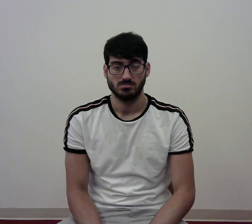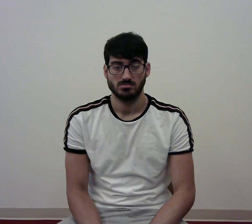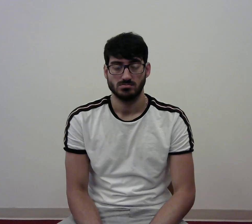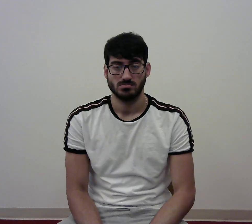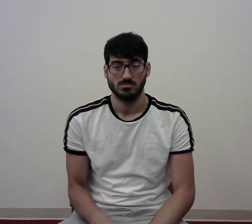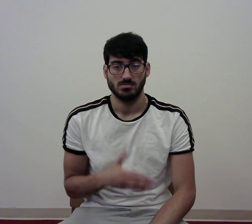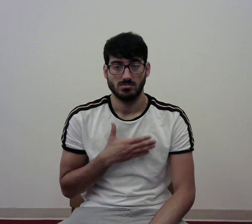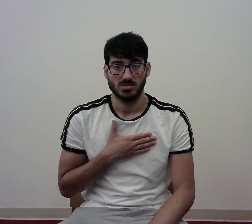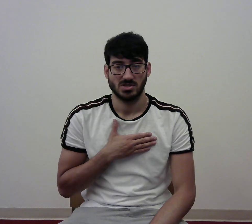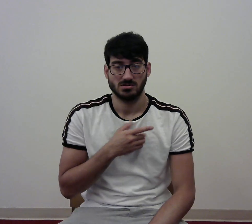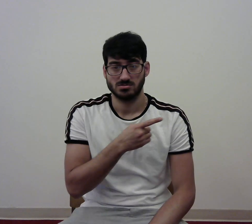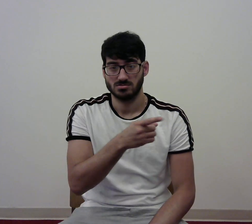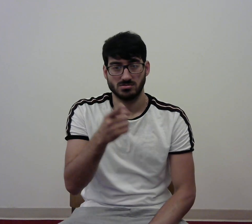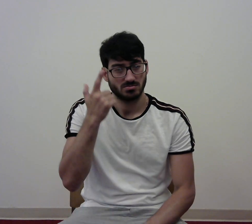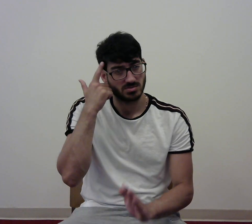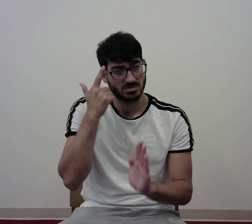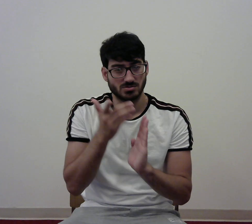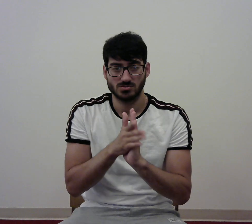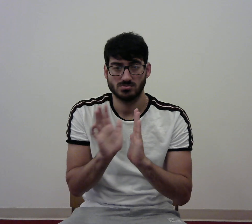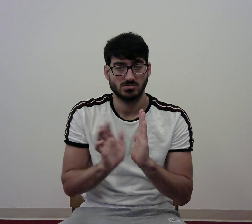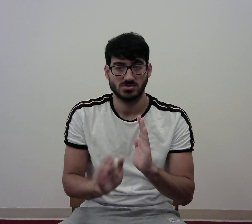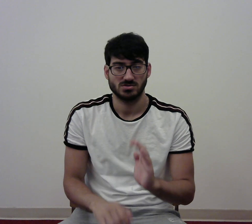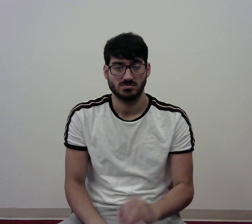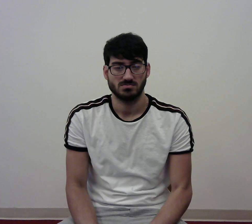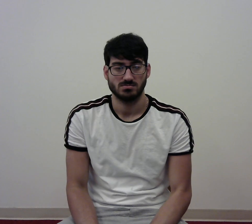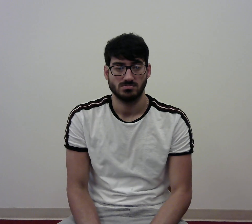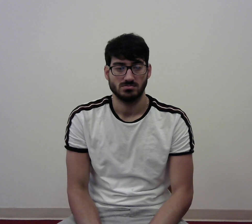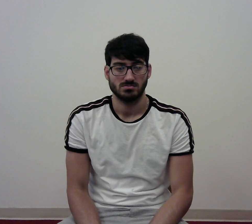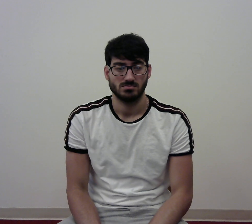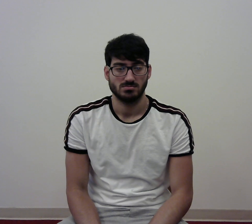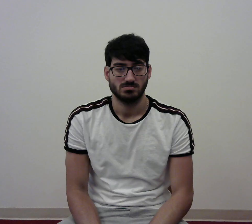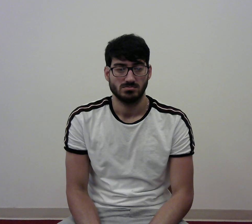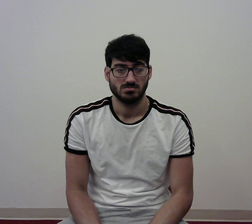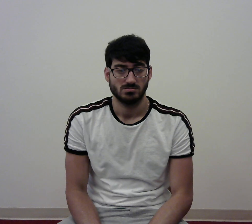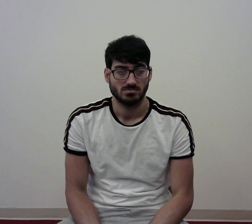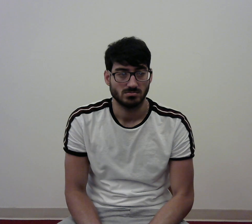Mən sizi başa düşmürəm